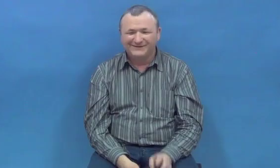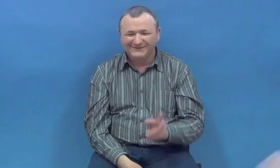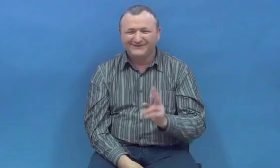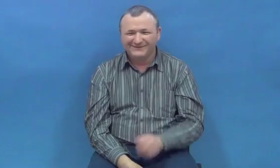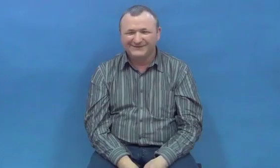Rozumiem.